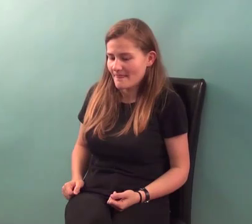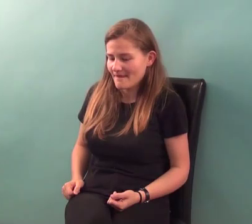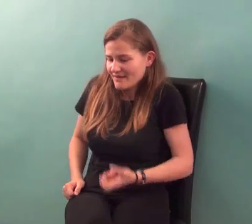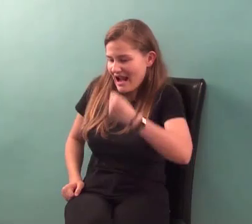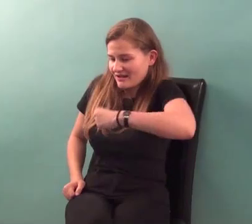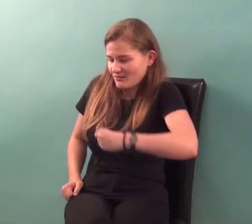Atom.